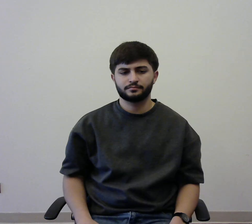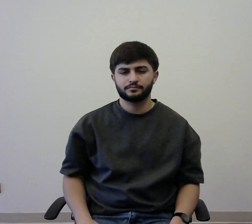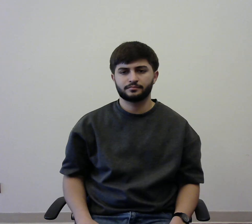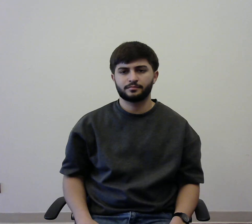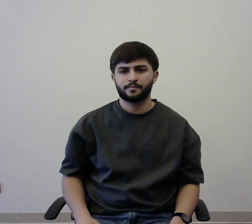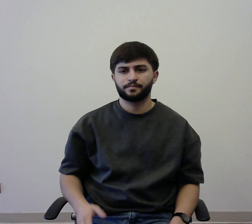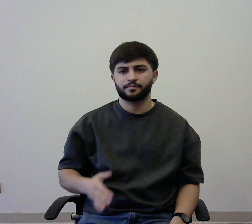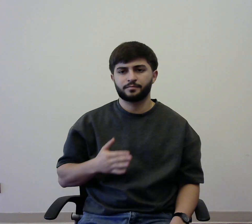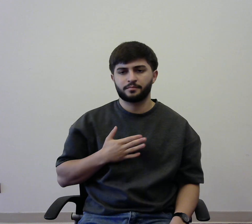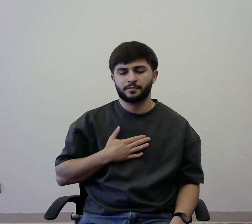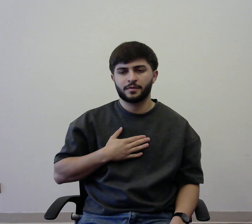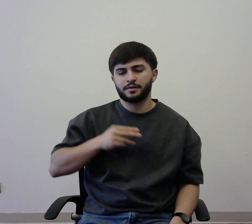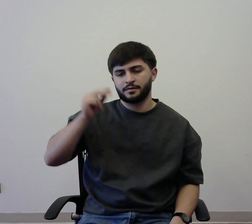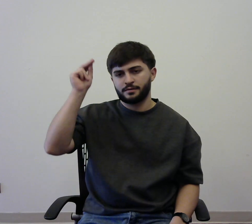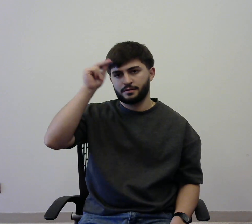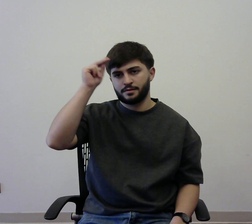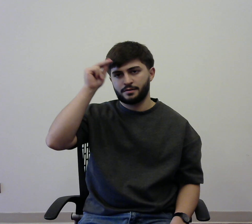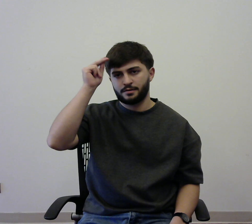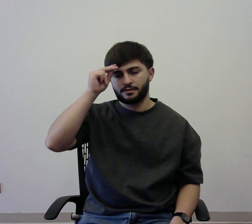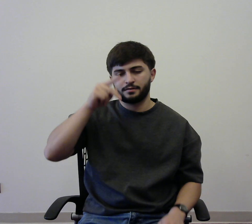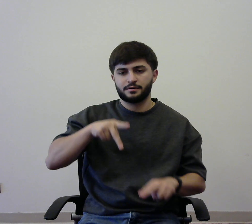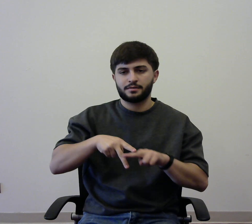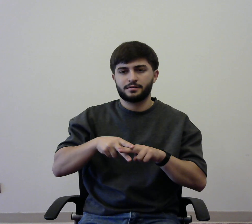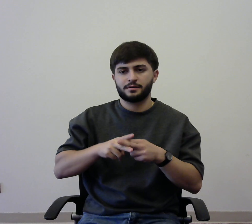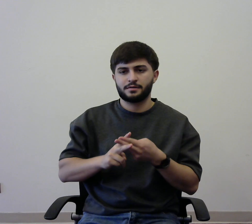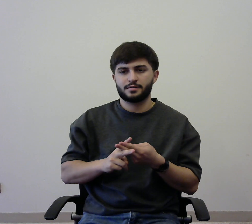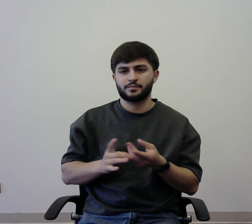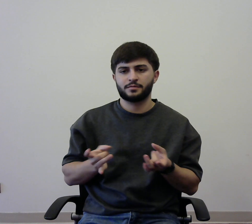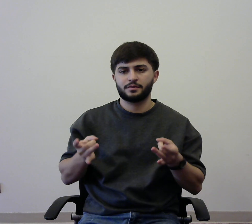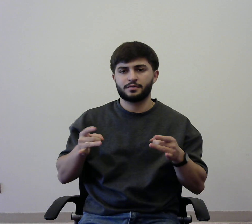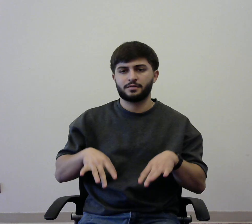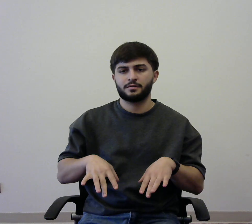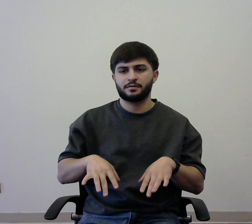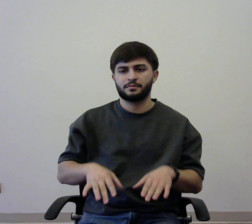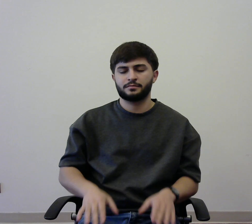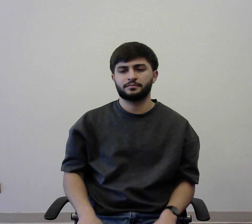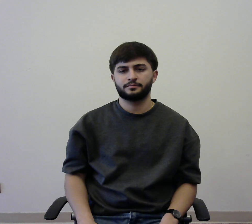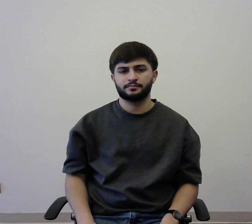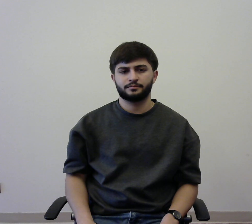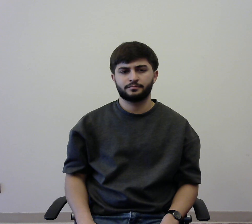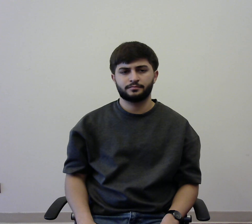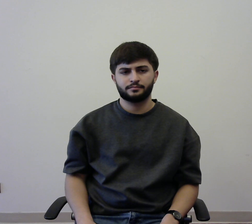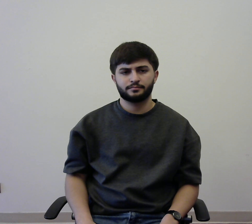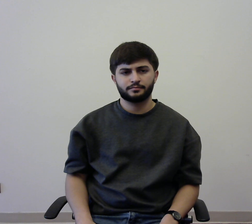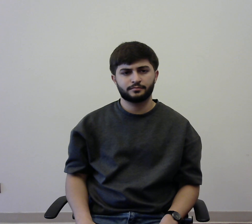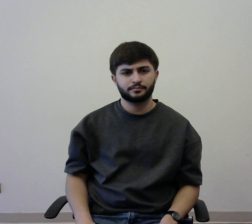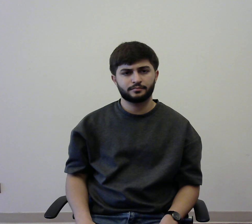Mənim təhsilim yarımçıq qalıb